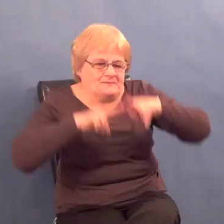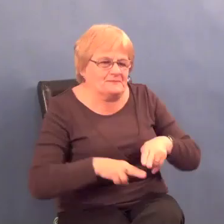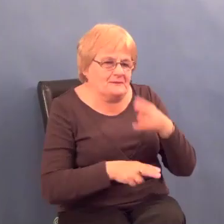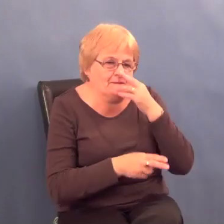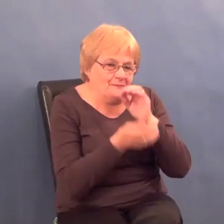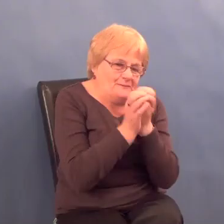Smarkacz przygotowuje się do rzucania.